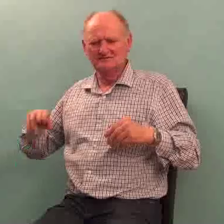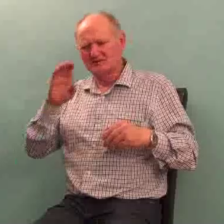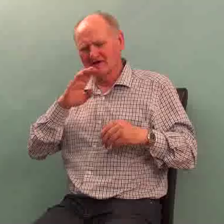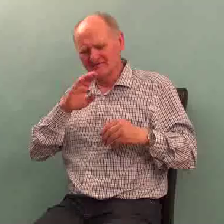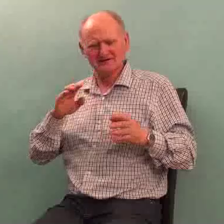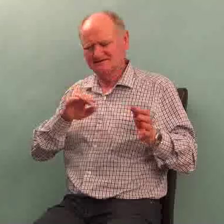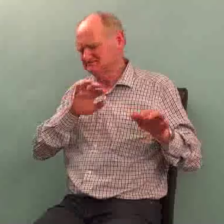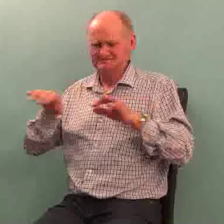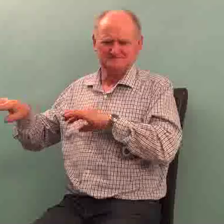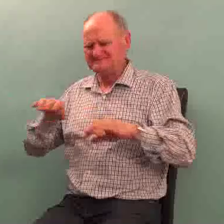Wszyscy tam wyszli.